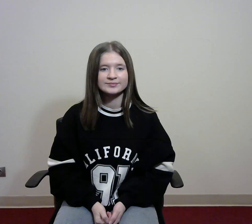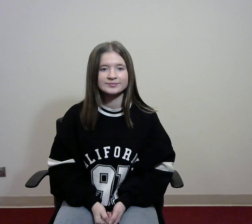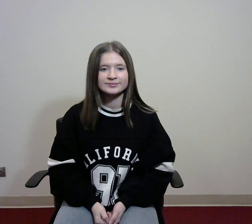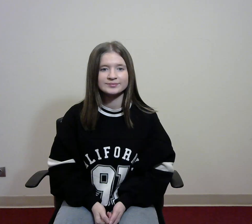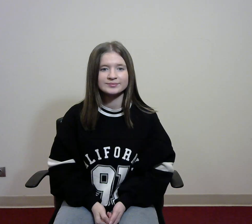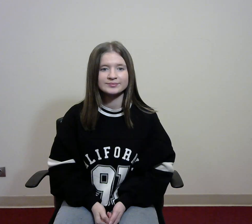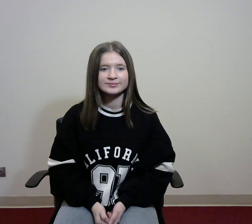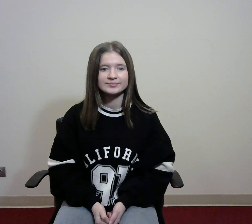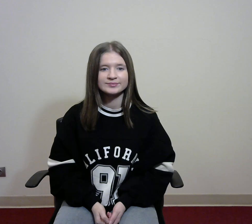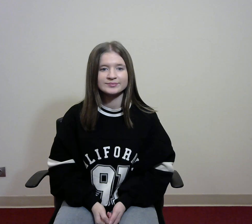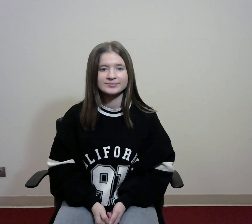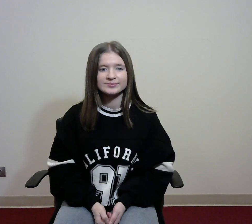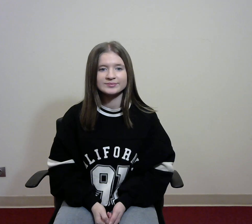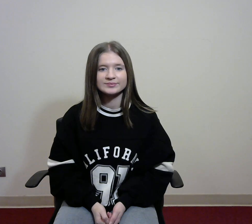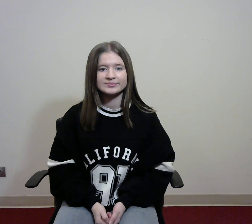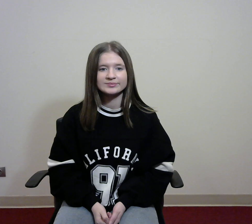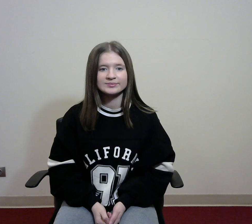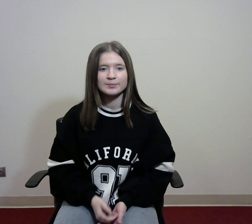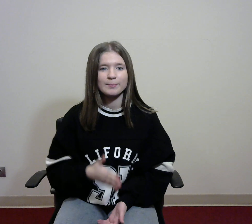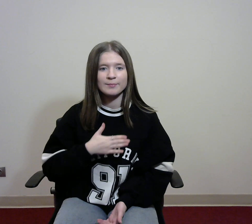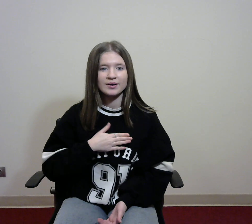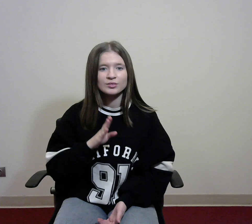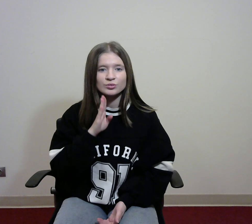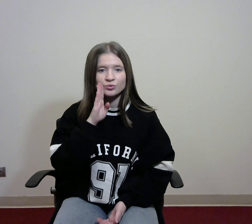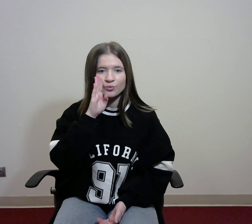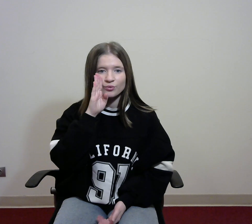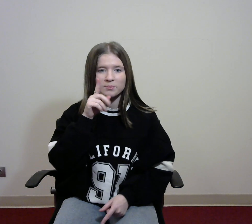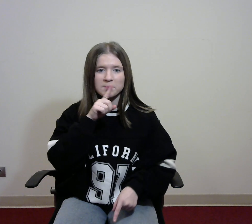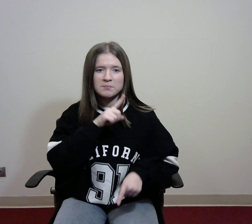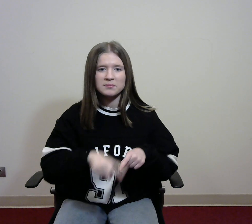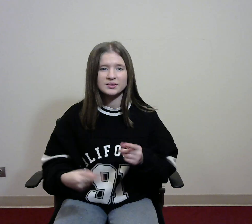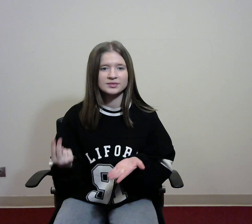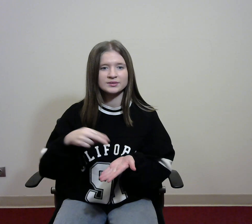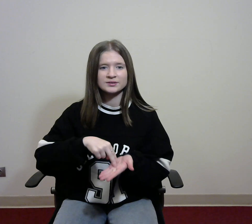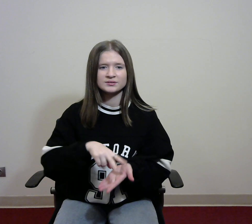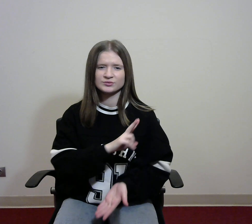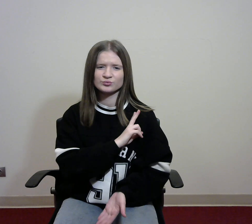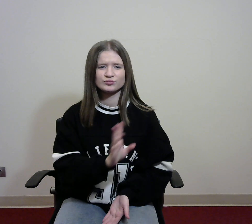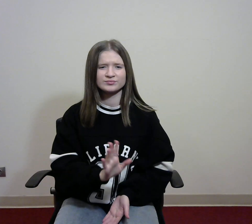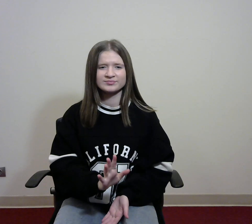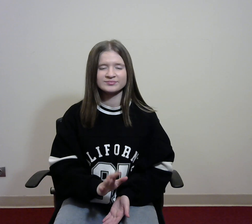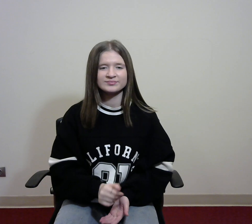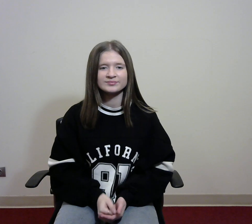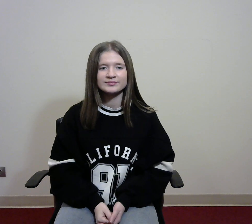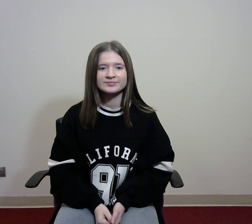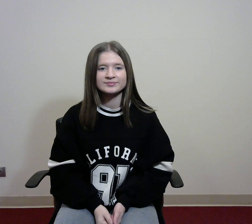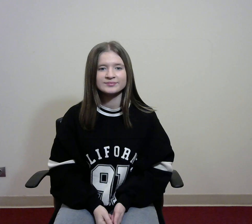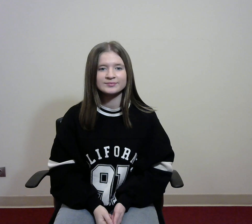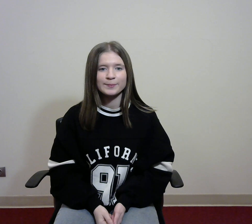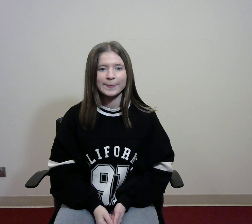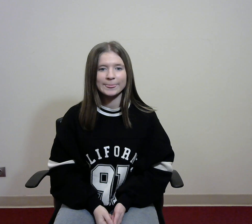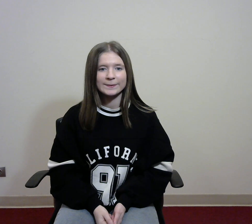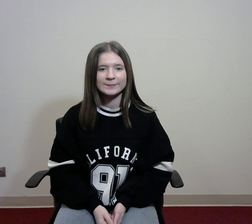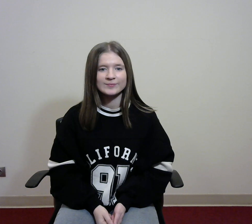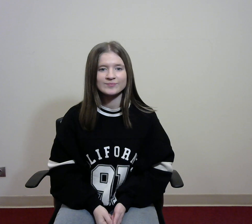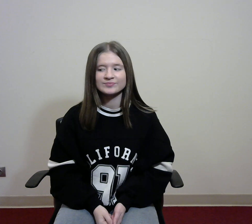Mən səhərlər tez durmağı sevmirəm